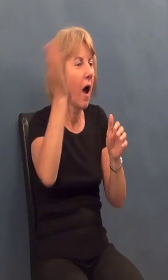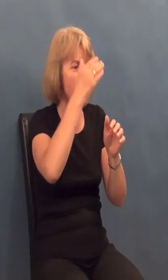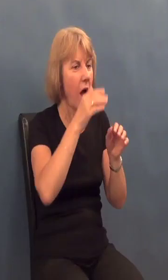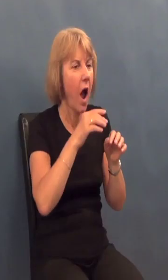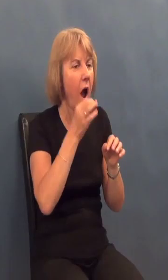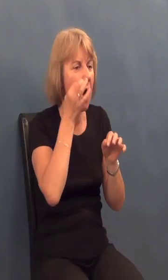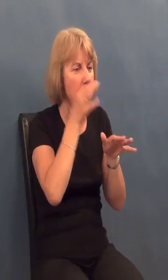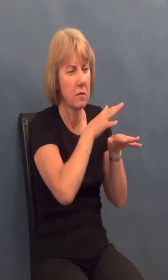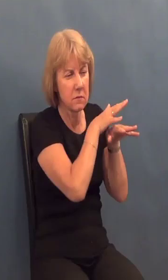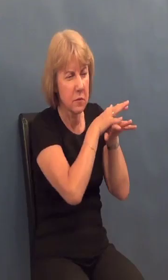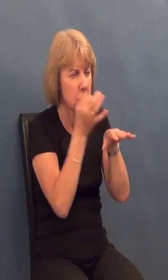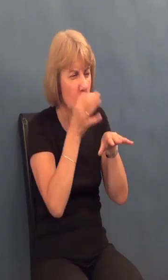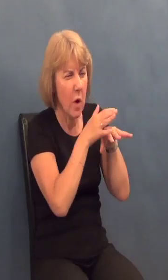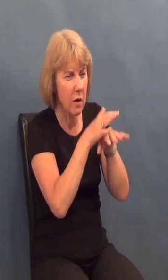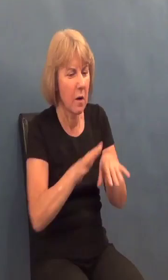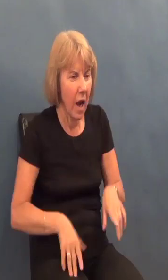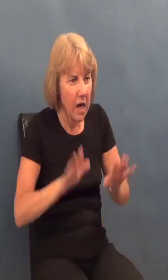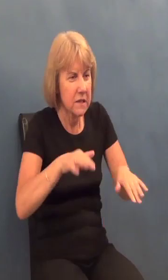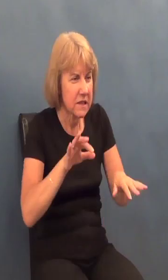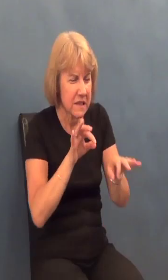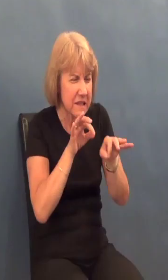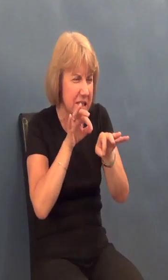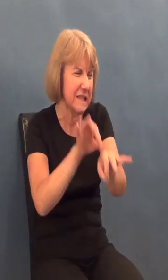Pojawiają się osy i latają za psem, który ucieka.